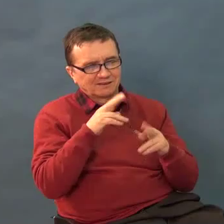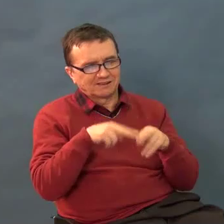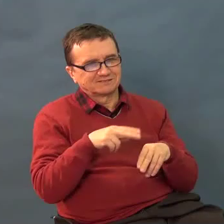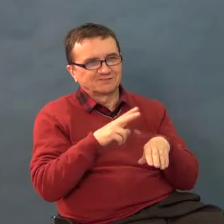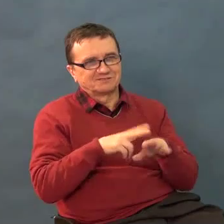Reszta...